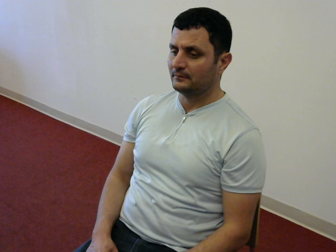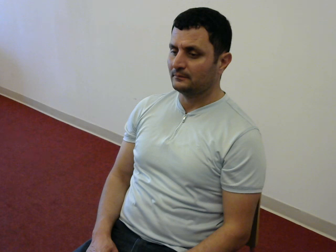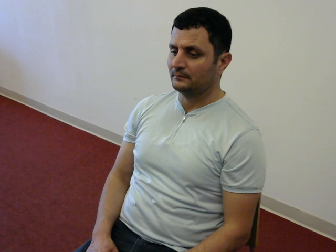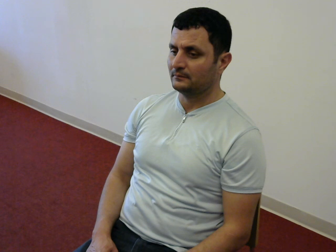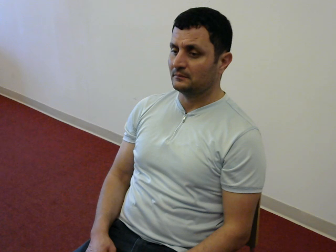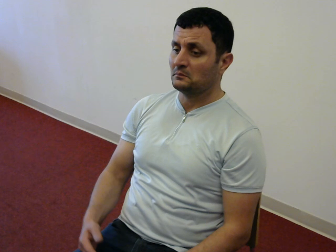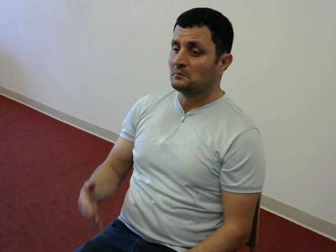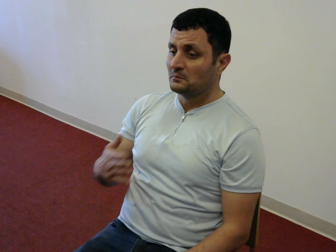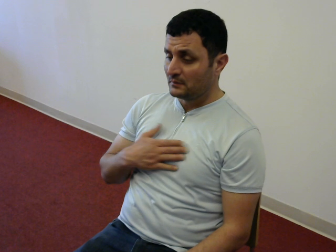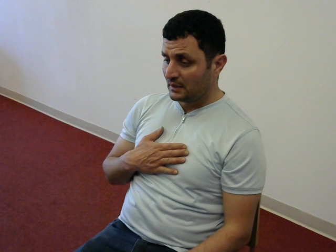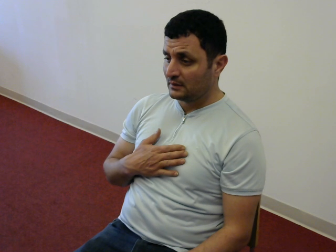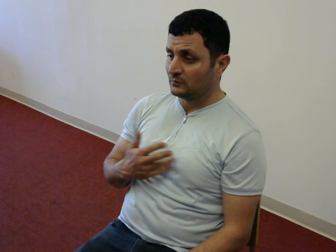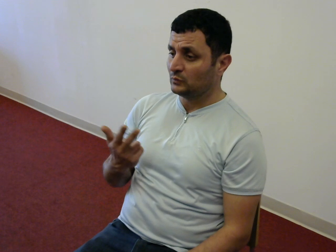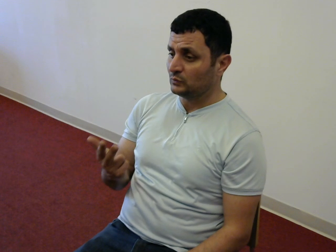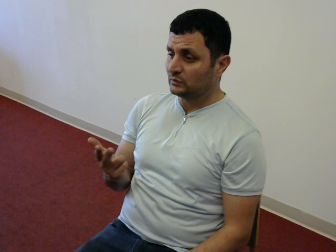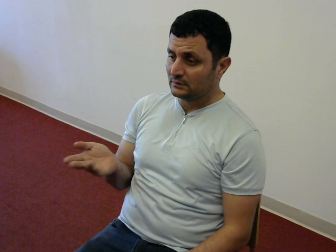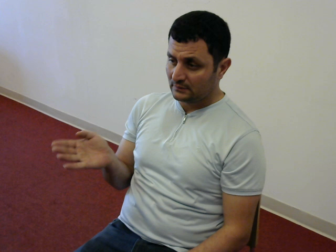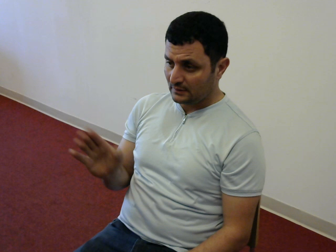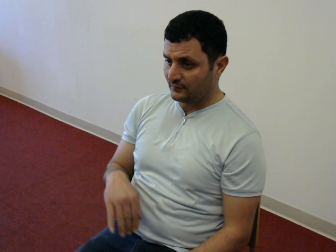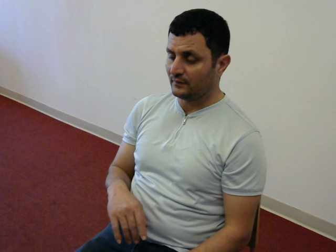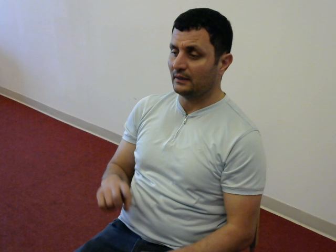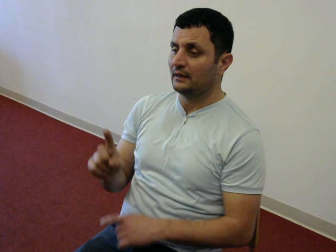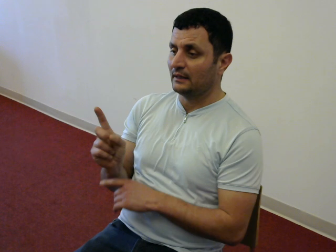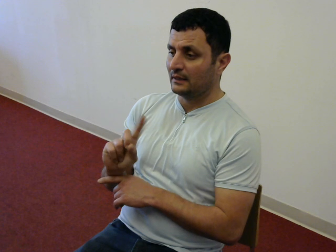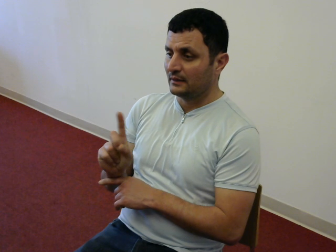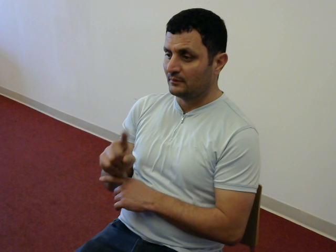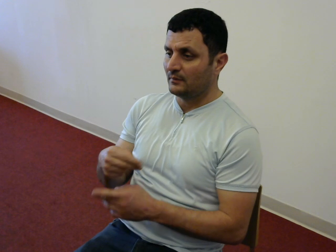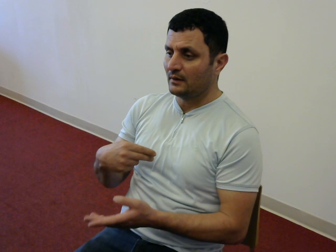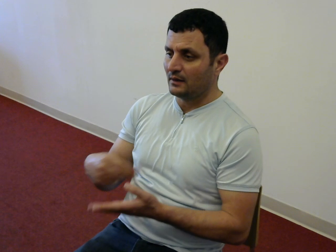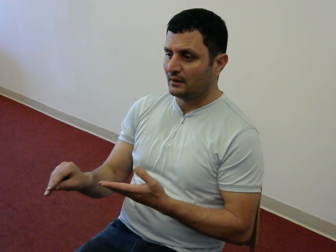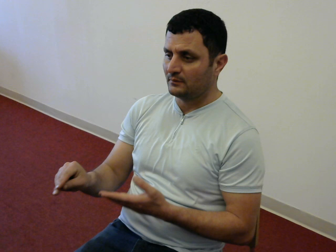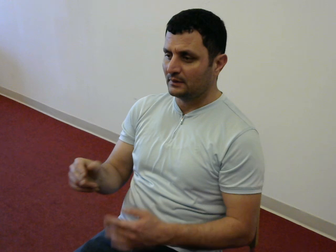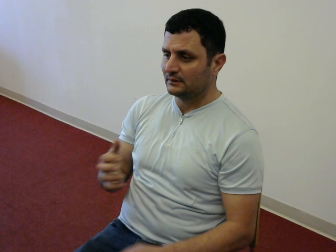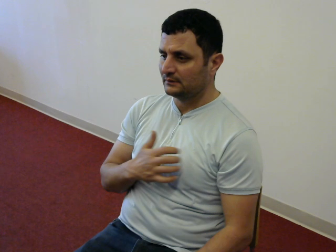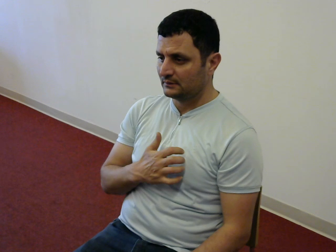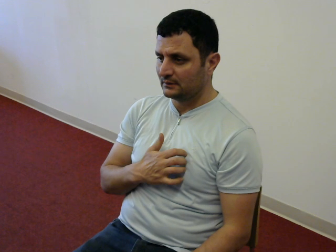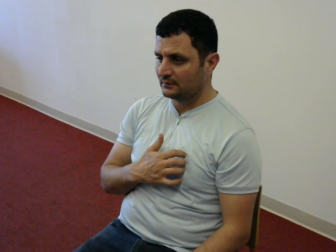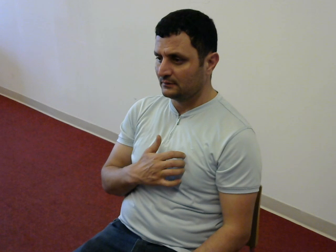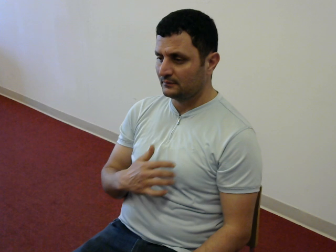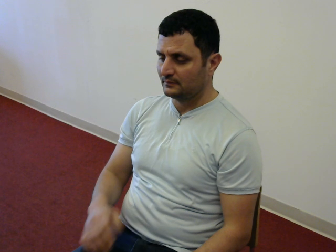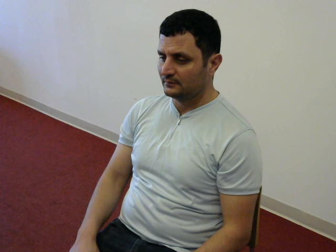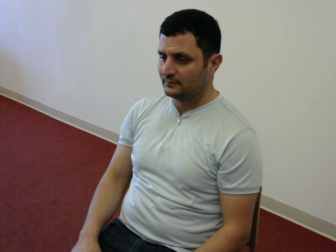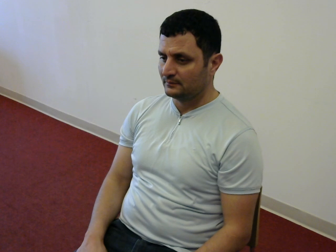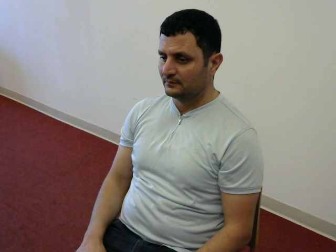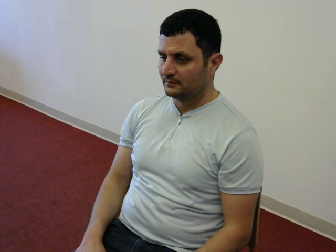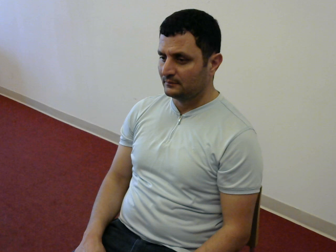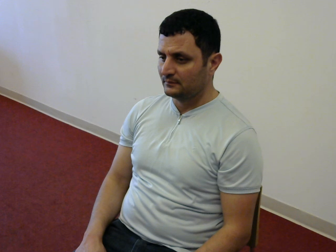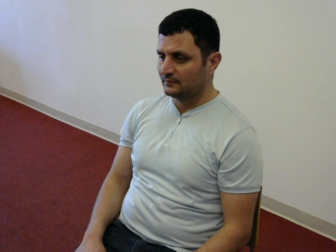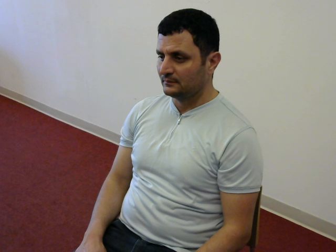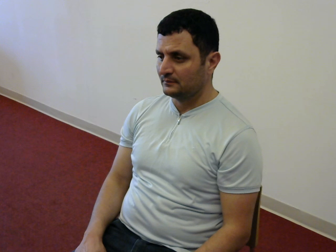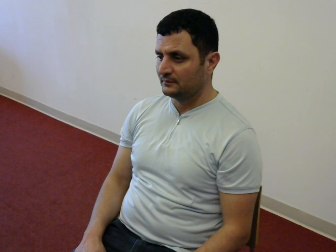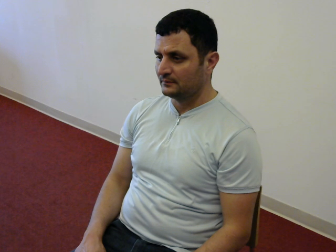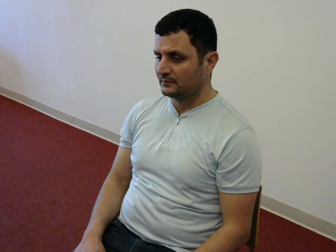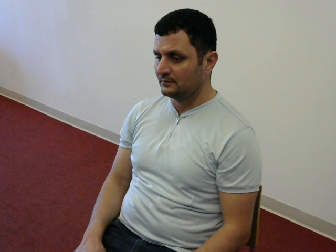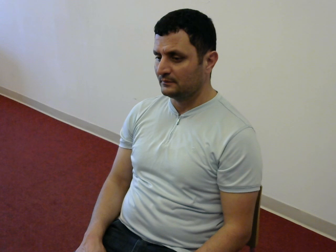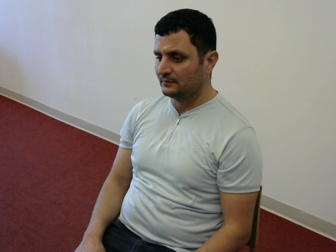Mən 3 ədəd qələm almaq istərdim